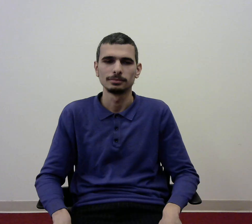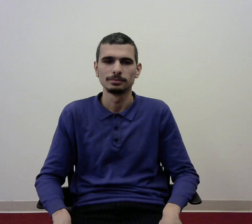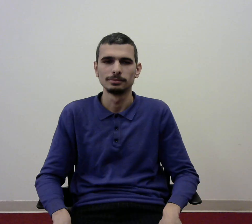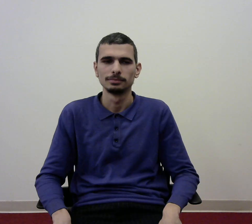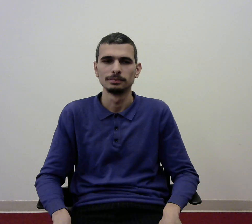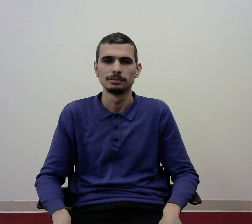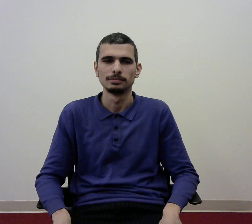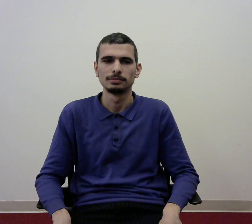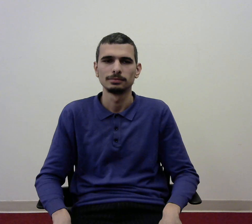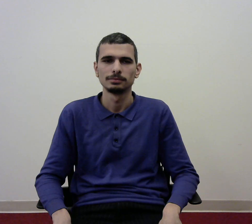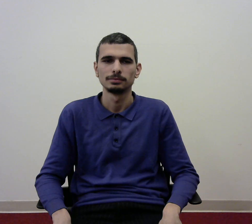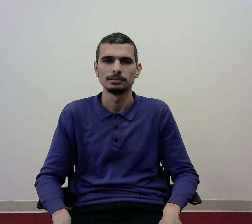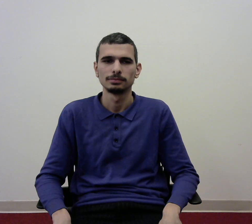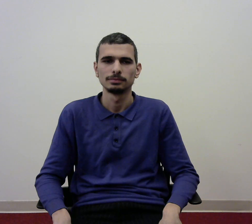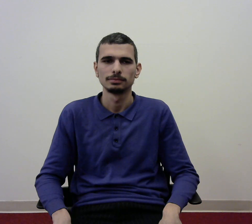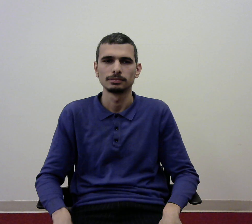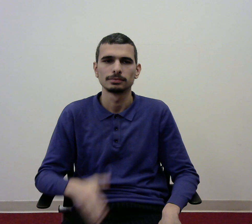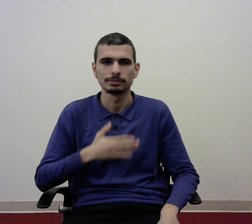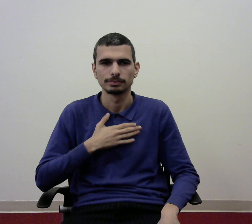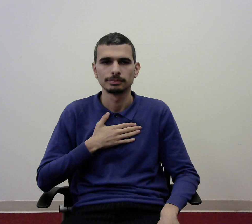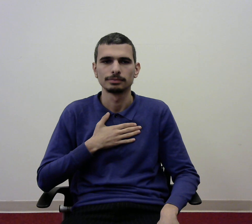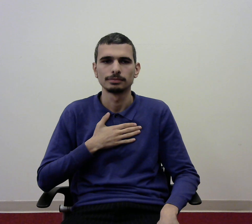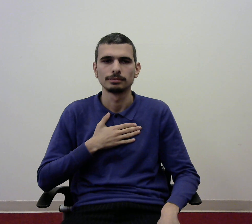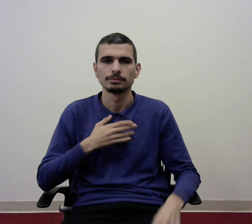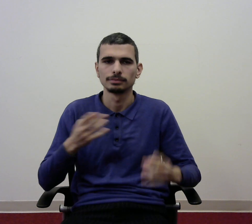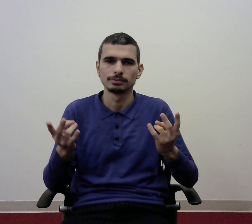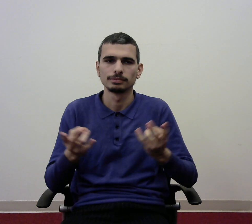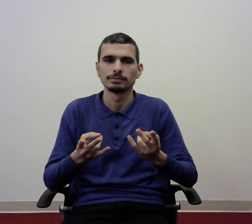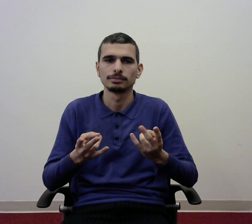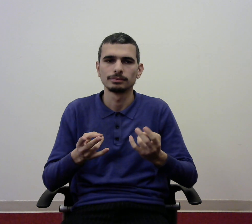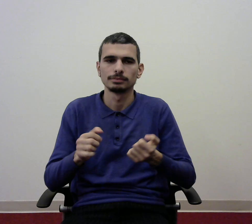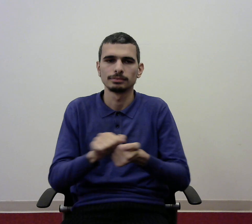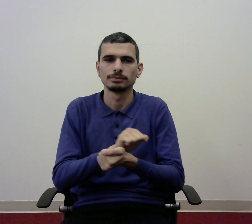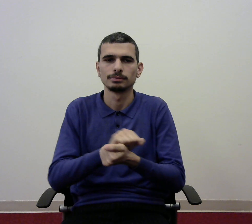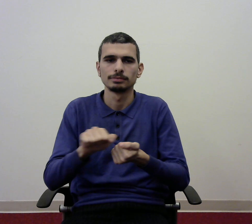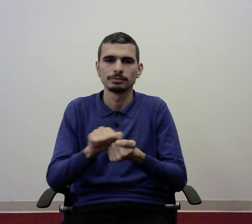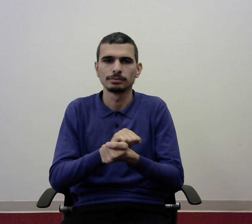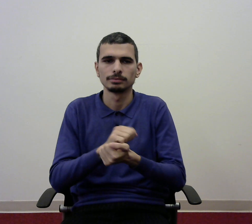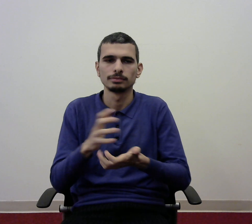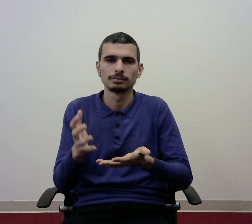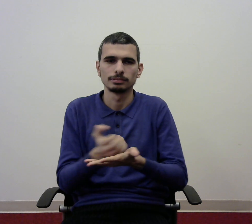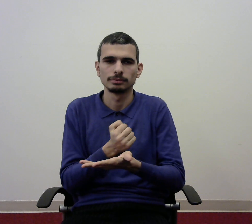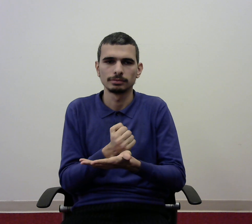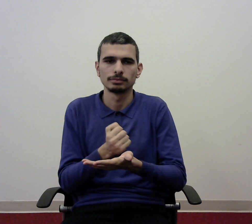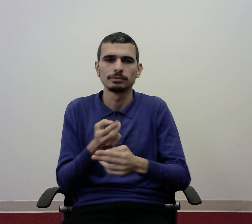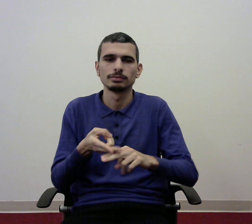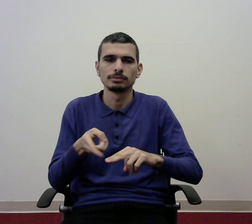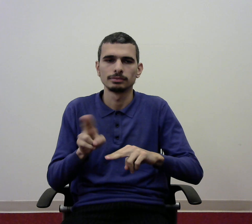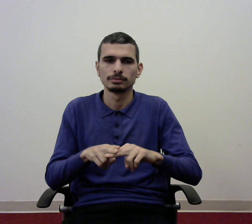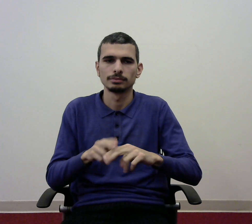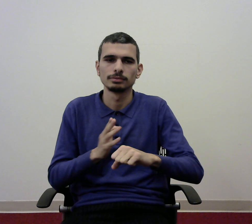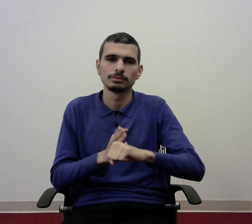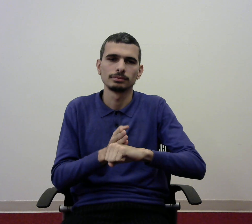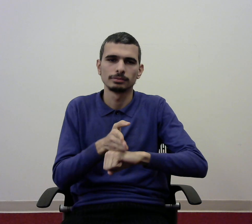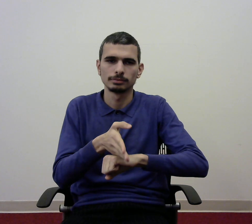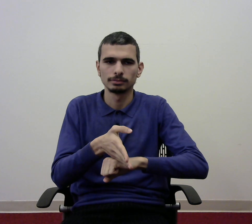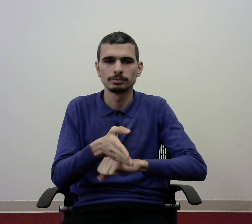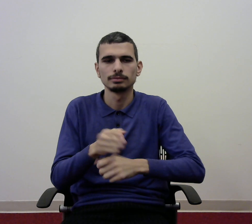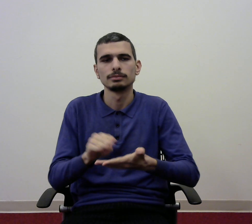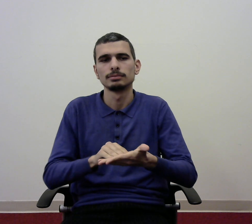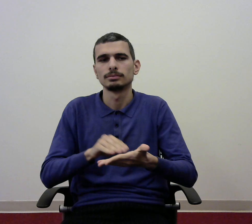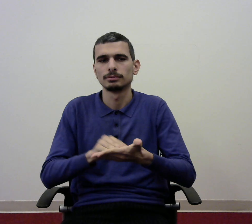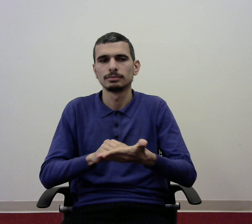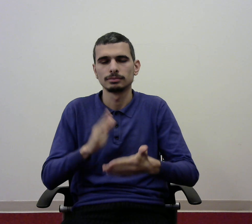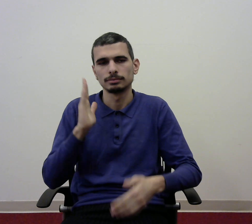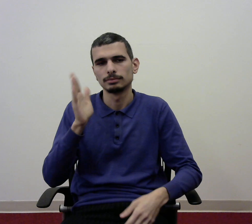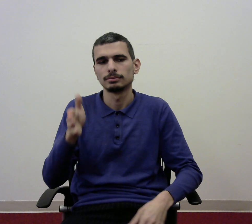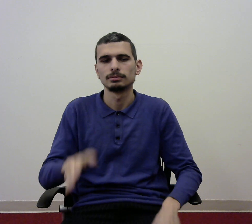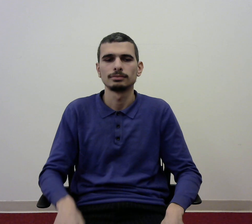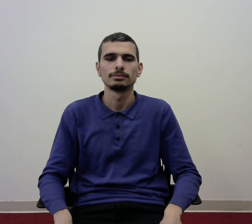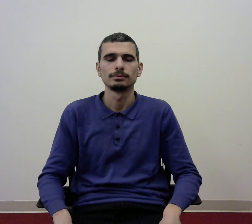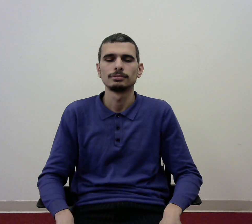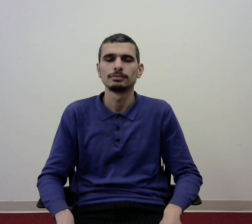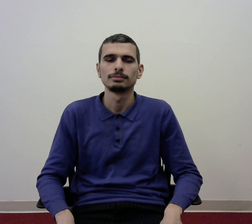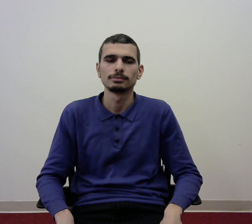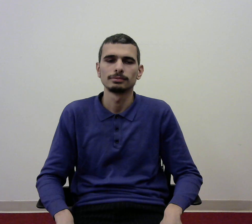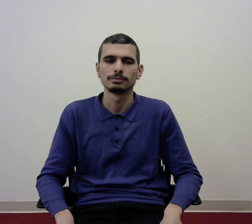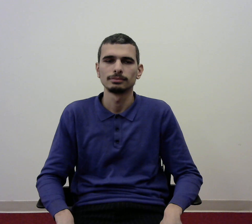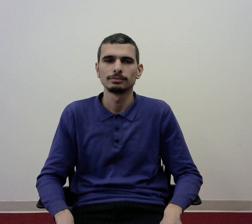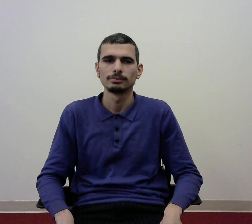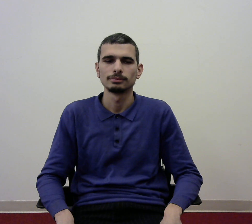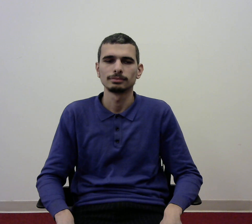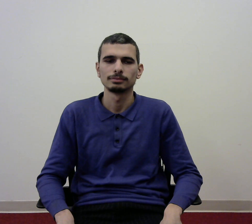Mən lazımlı kağızları tapmaq üçün müraciət yazacam